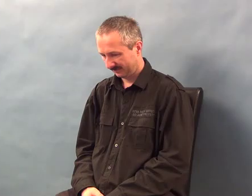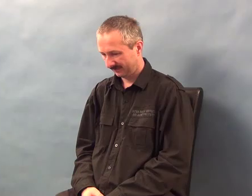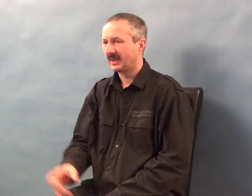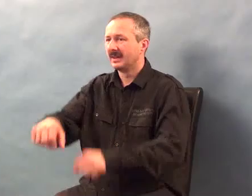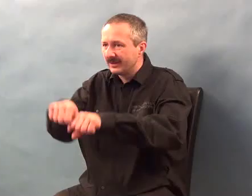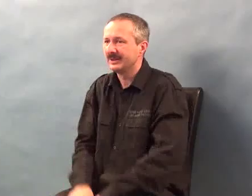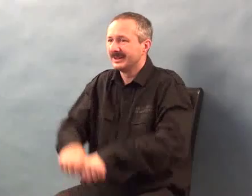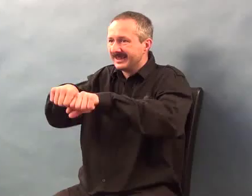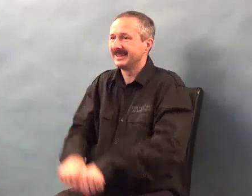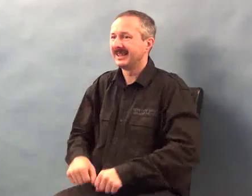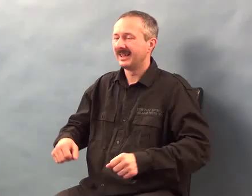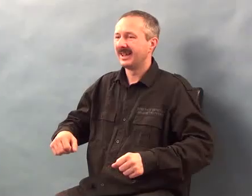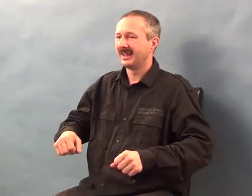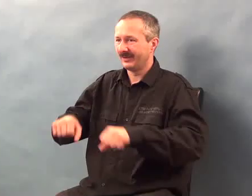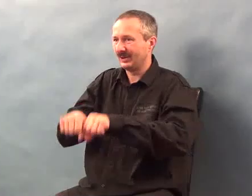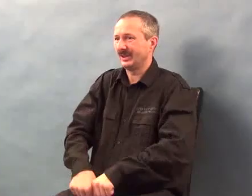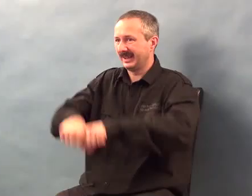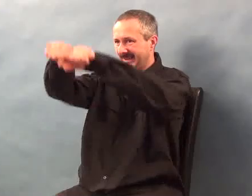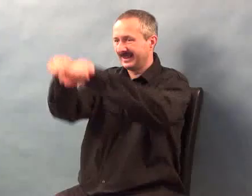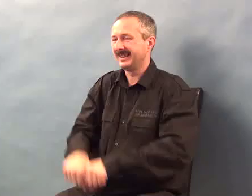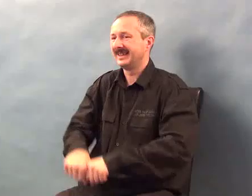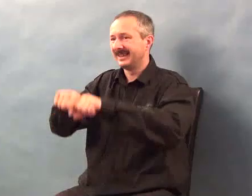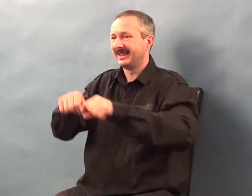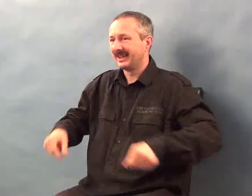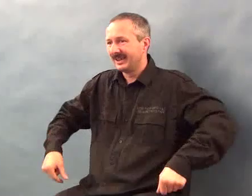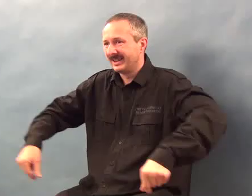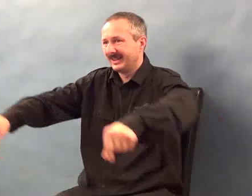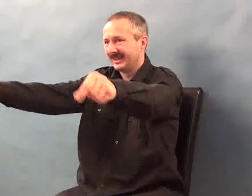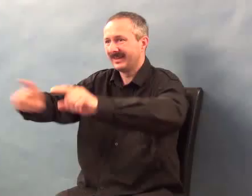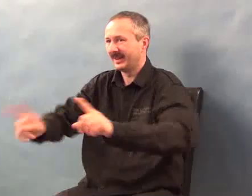Nie wolno jeździć drezyną na torach.